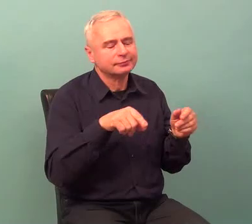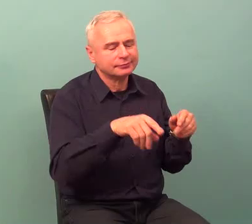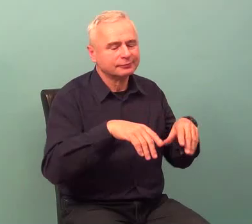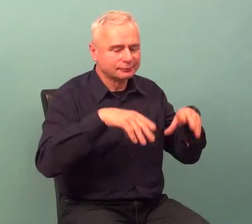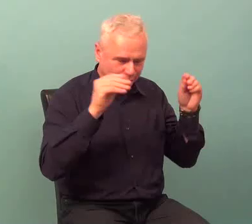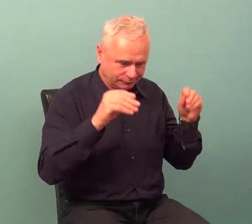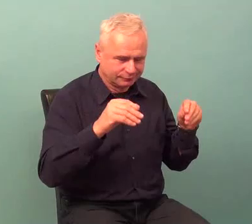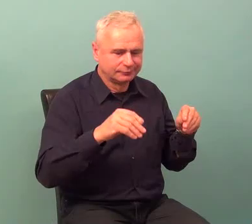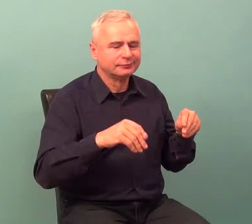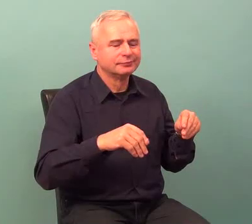Początek.